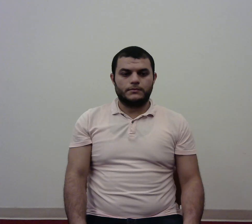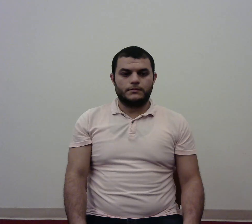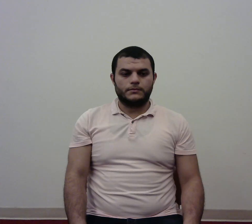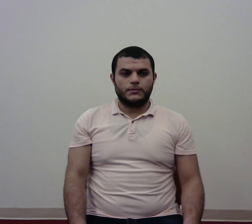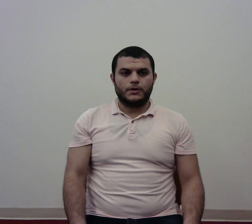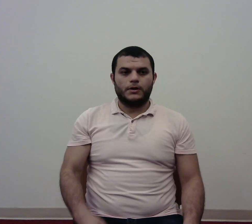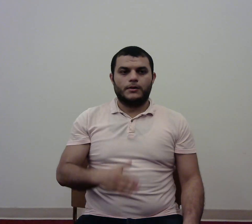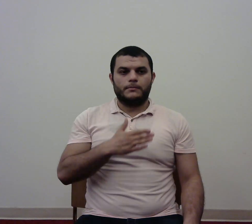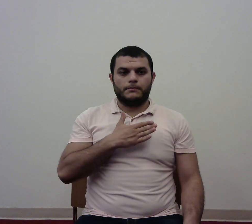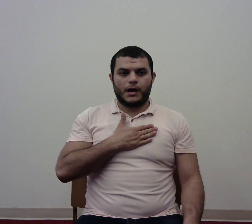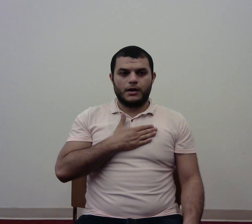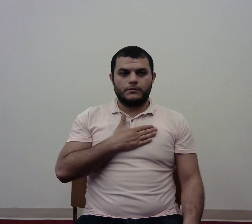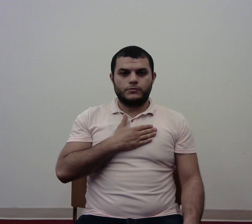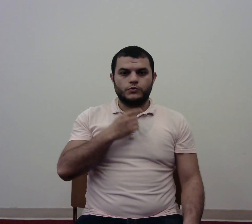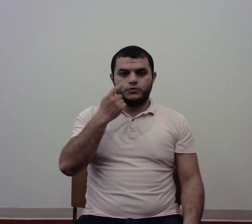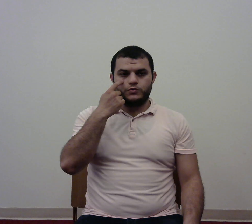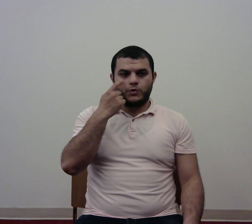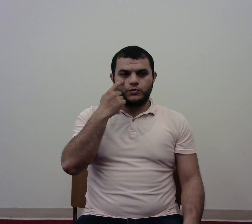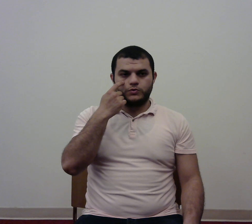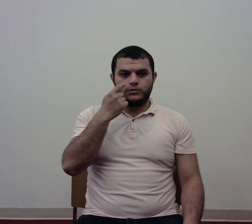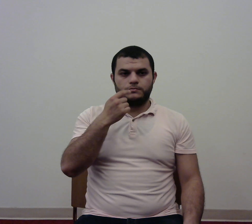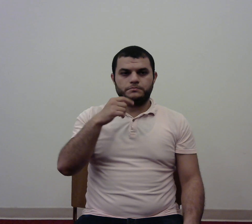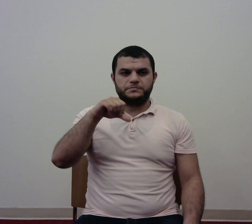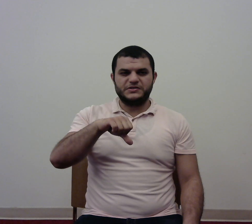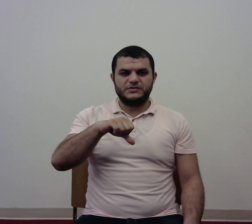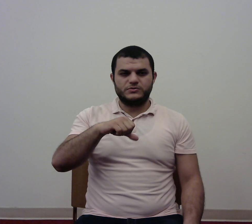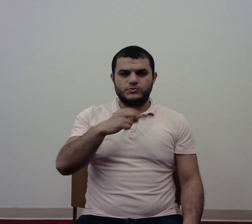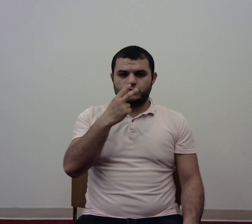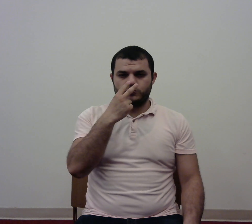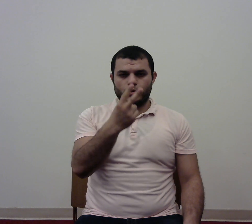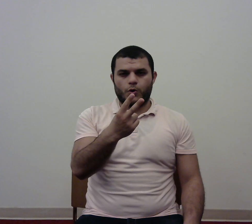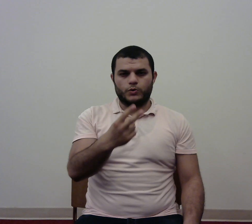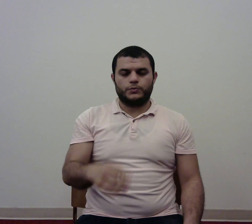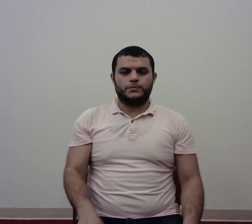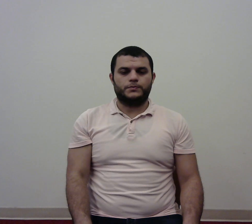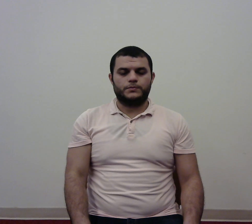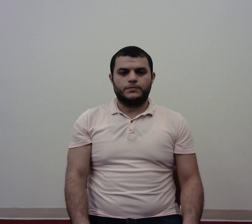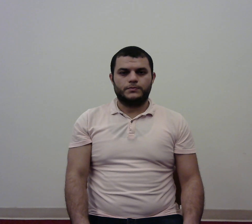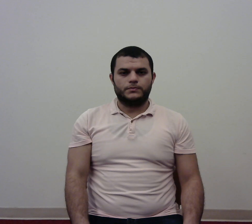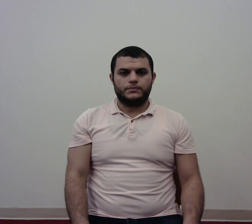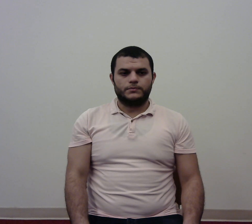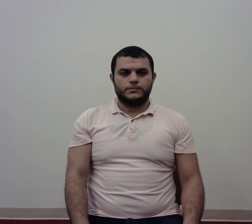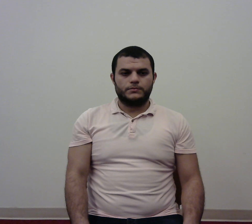Mənim gözüm pis görür